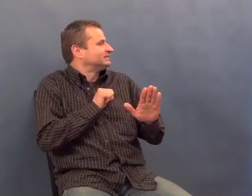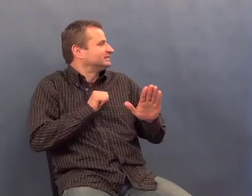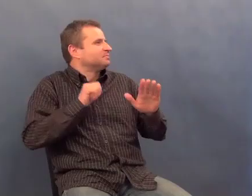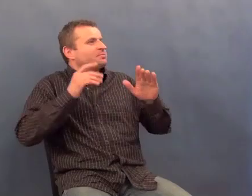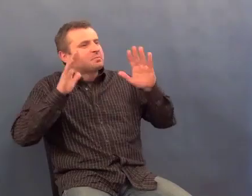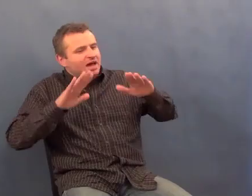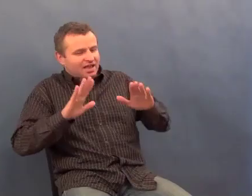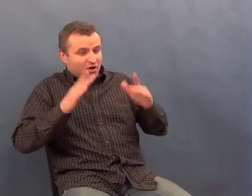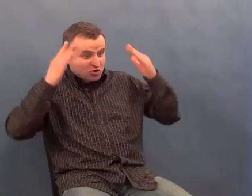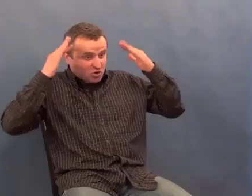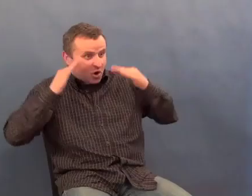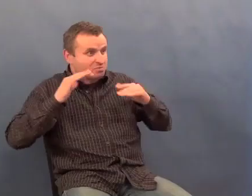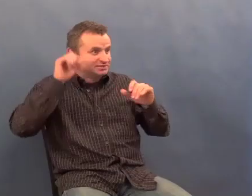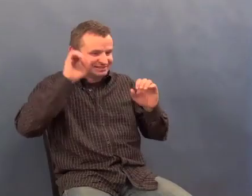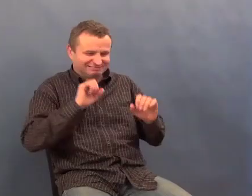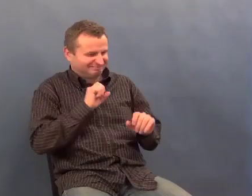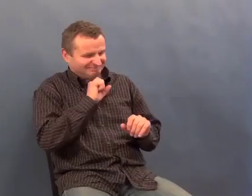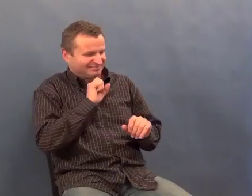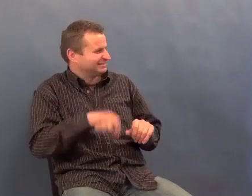Deszcz to tak, ale kąpiel nigdy.